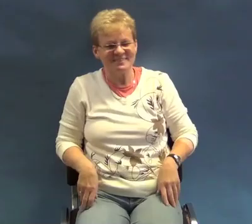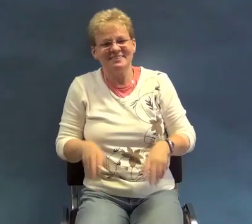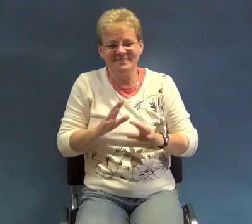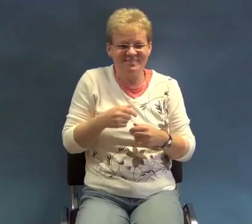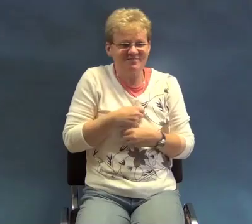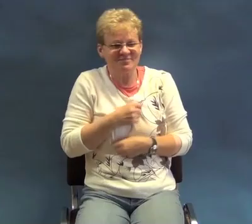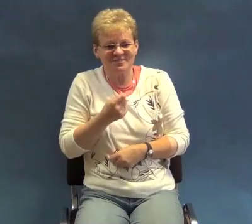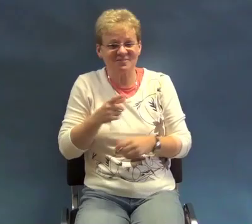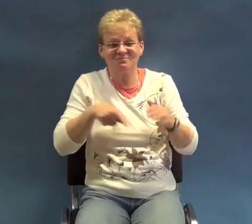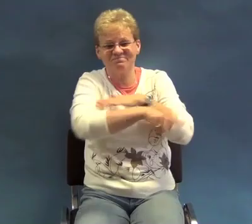Chaplin zauważył policjanta i uciekł.